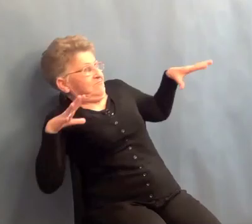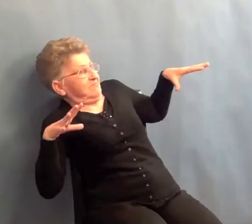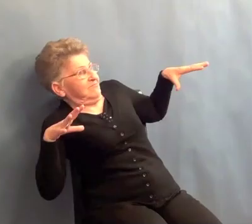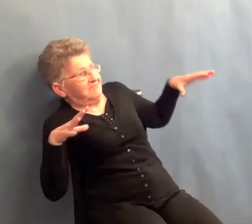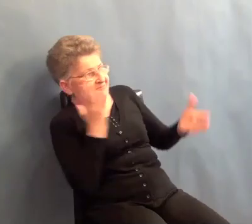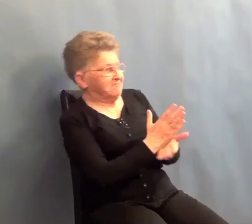Przestraszył się.